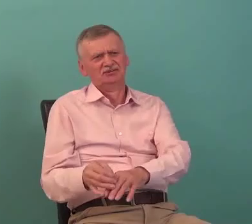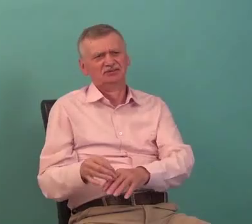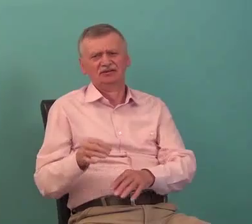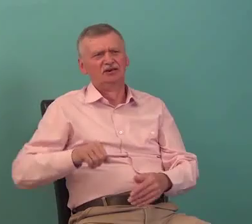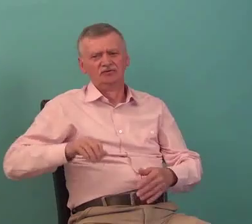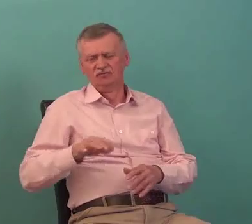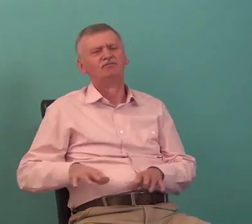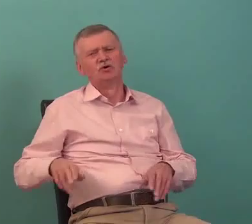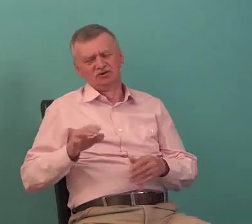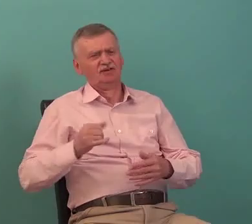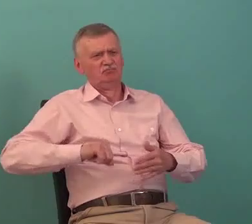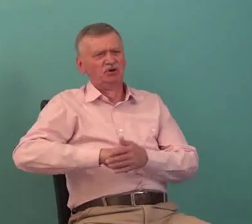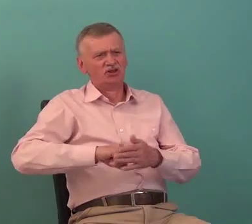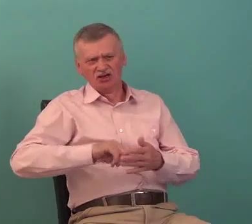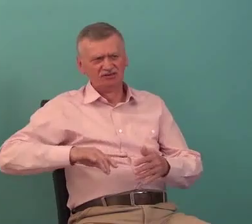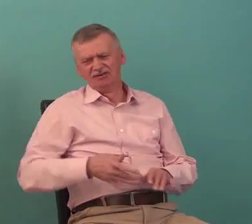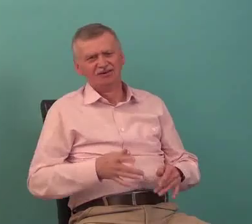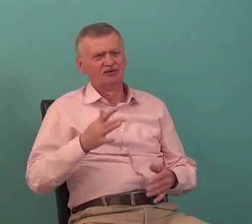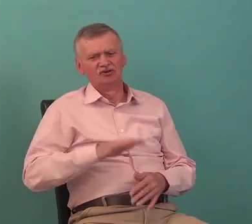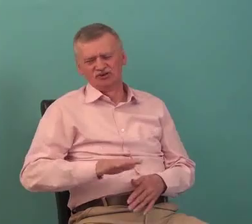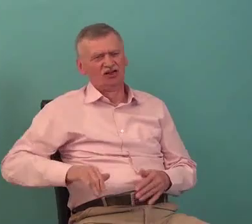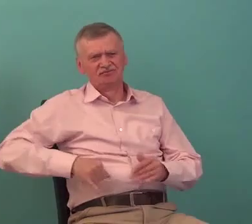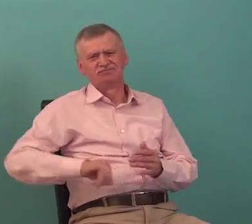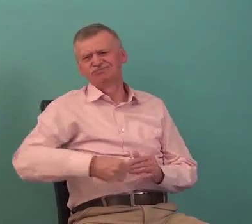Wnuk zawsze gra z dziećmi w piłkę nożną.